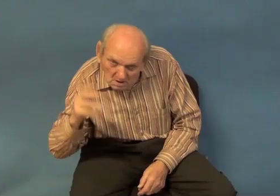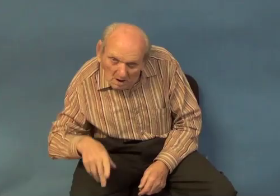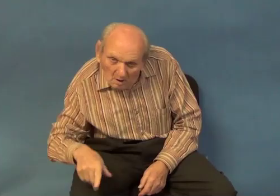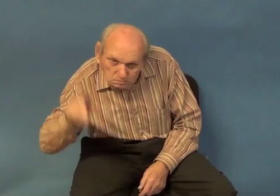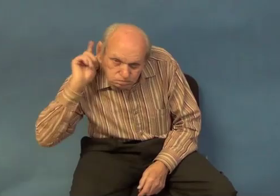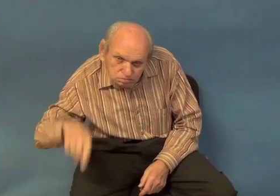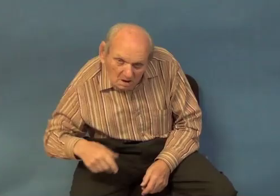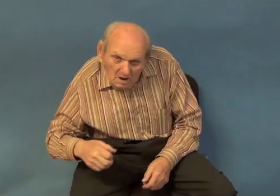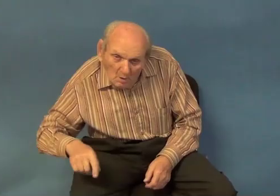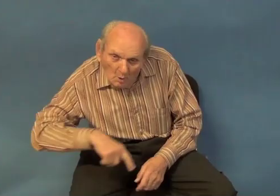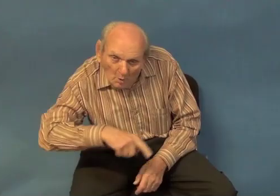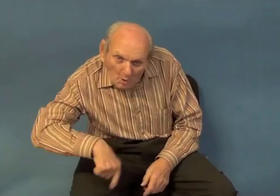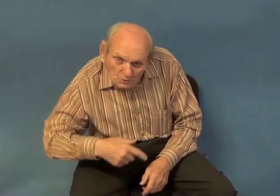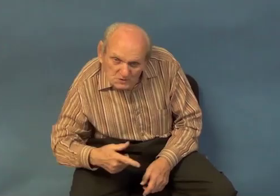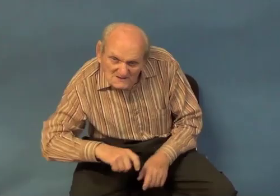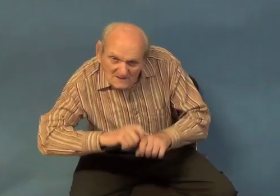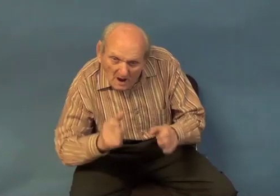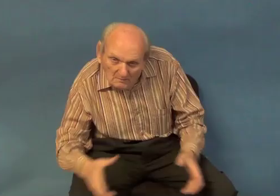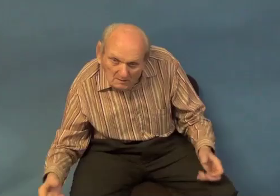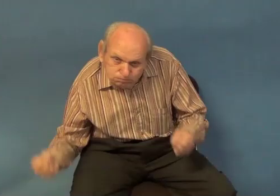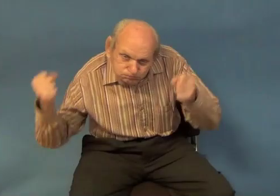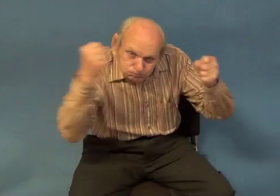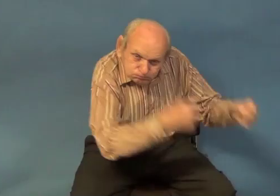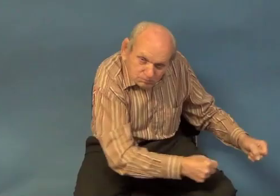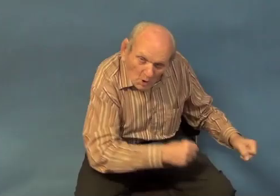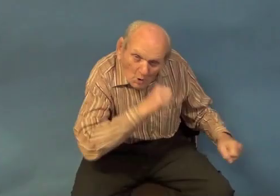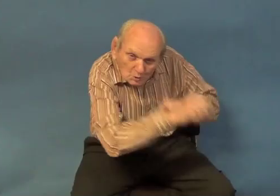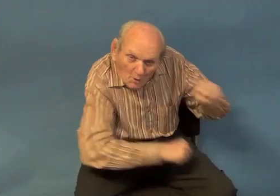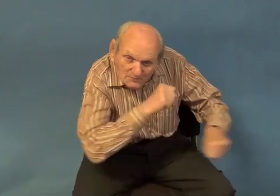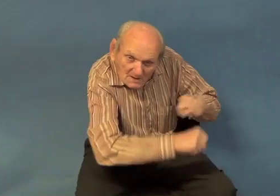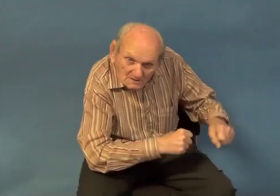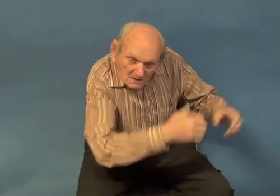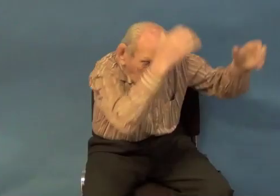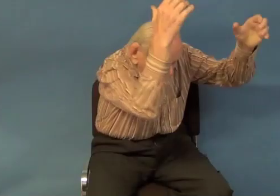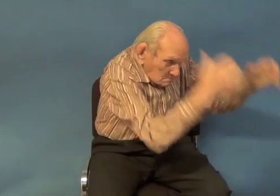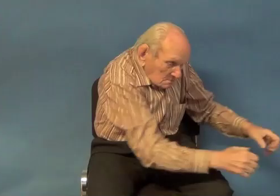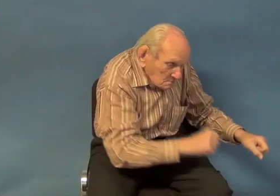A tam, cały koszyk zabrał na rower.